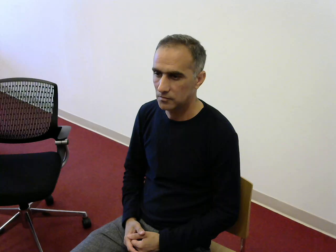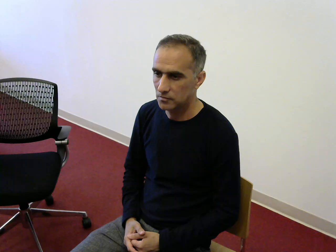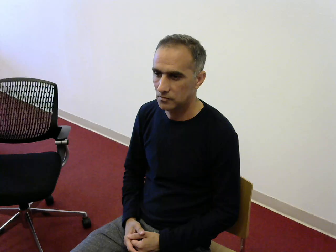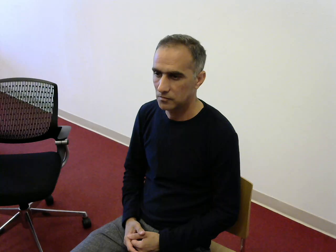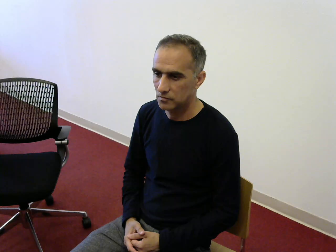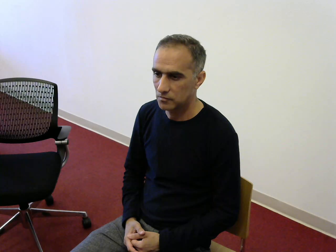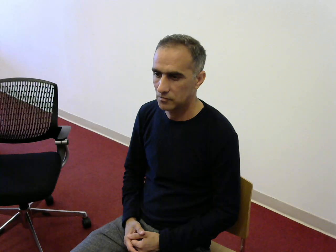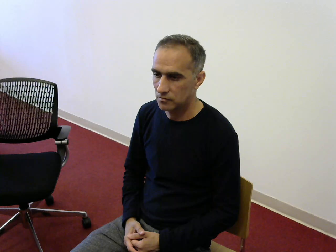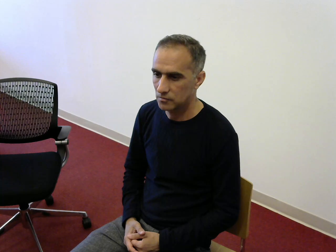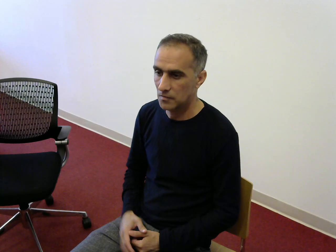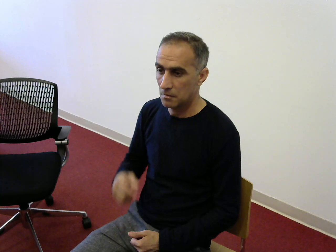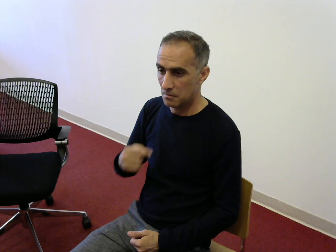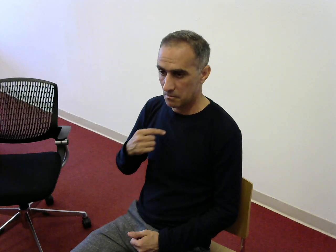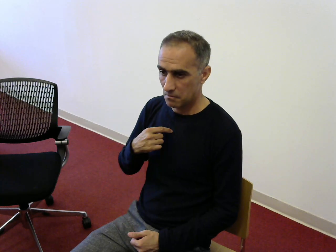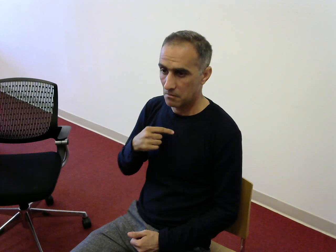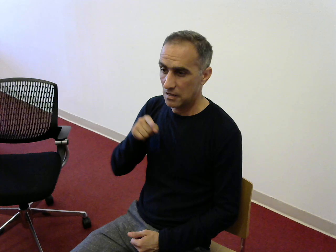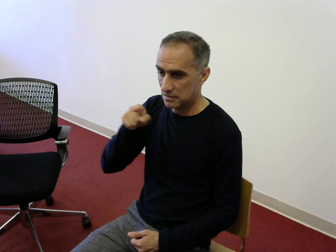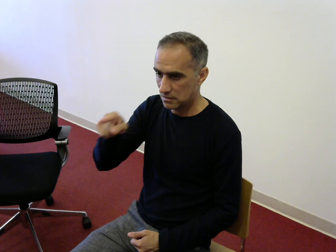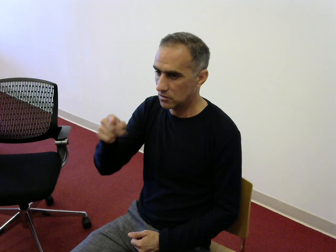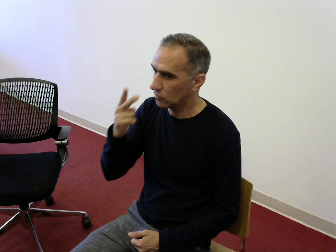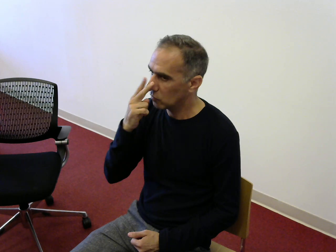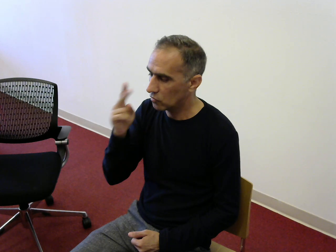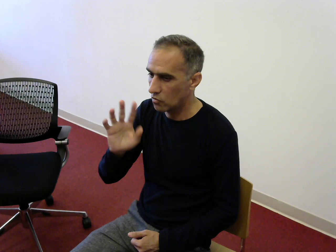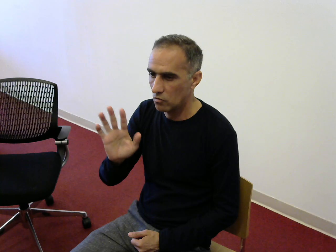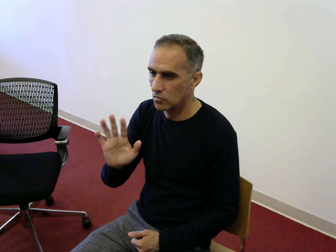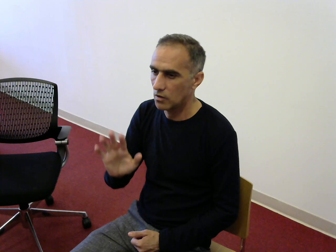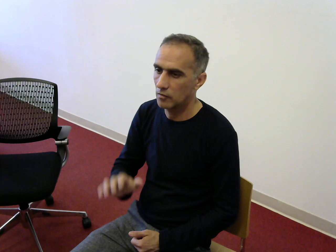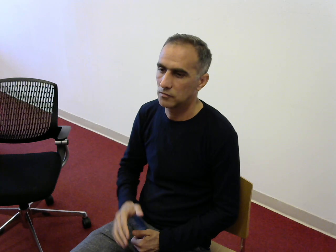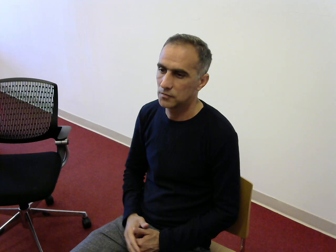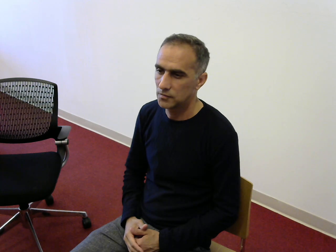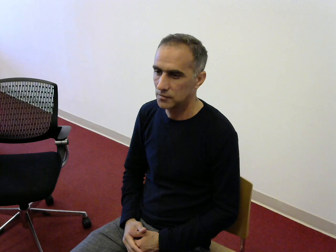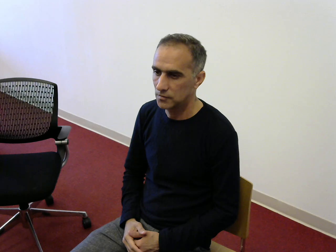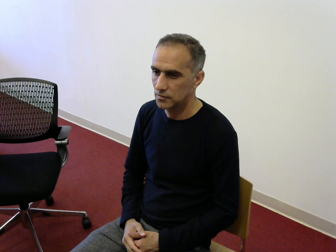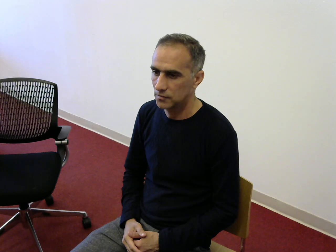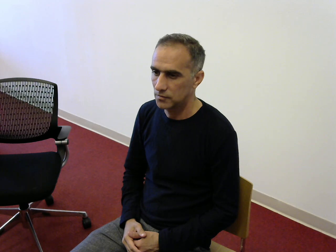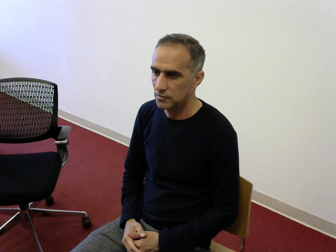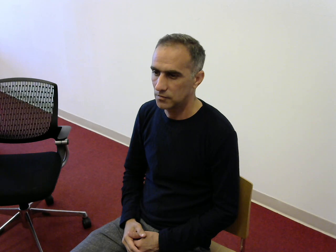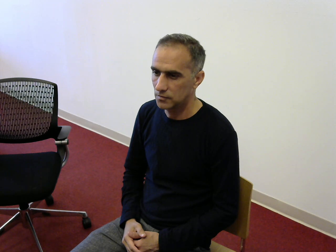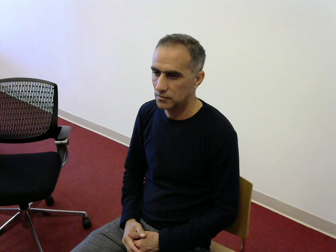Mən sizi görmürəm